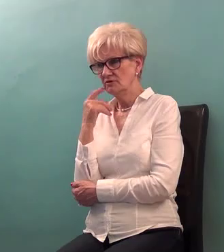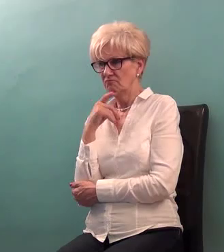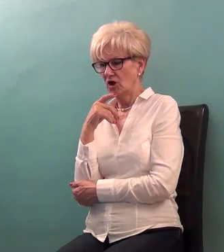Woda.